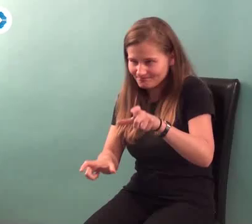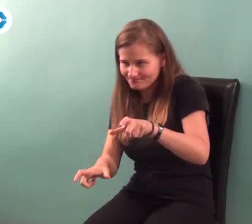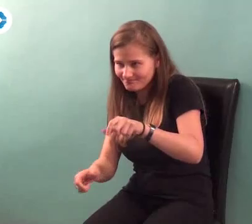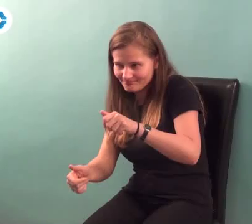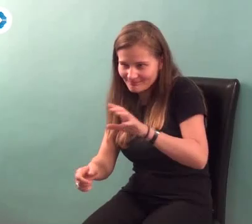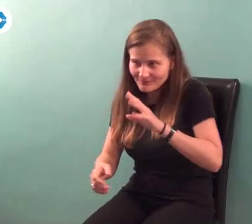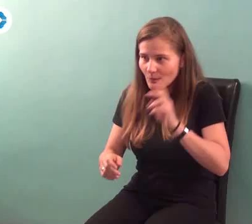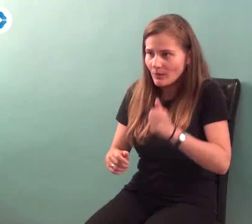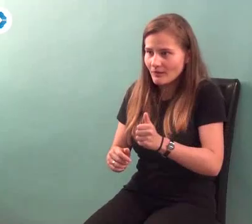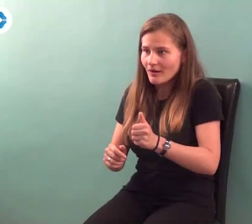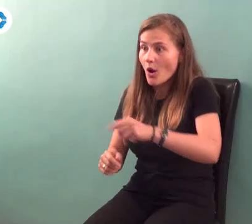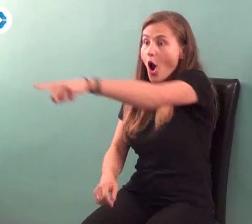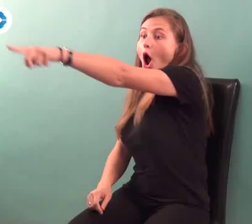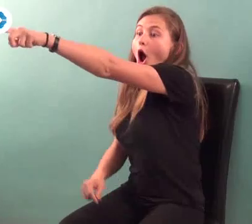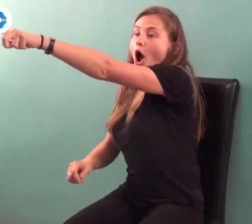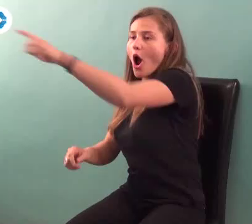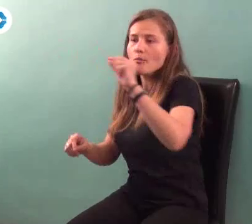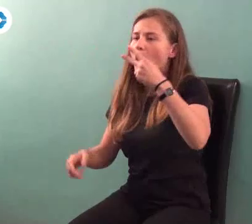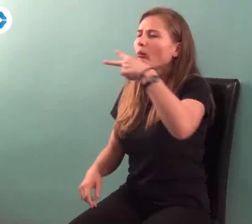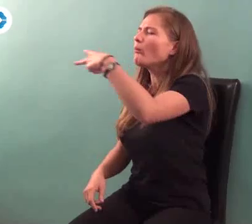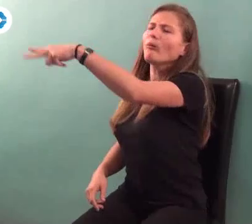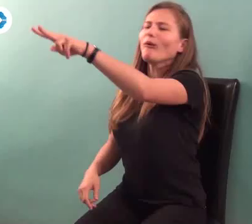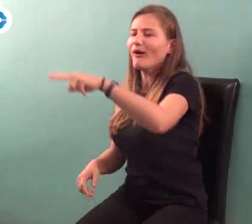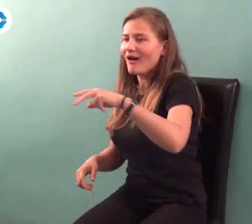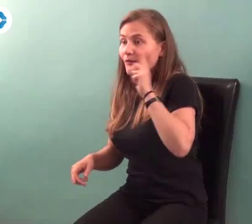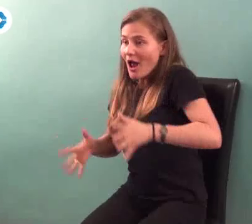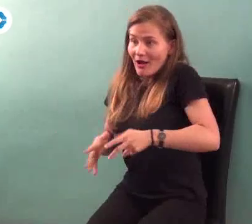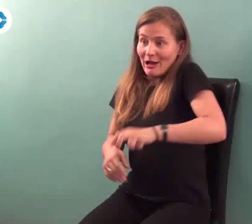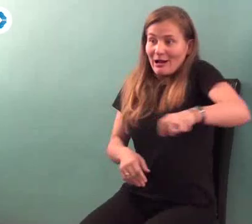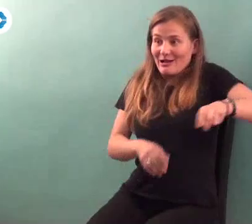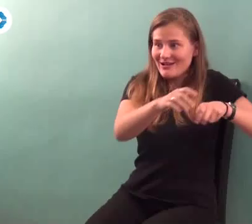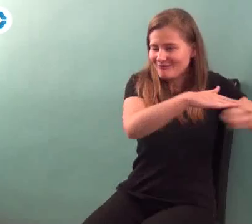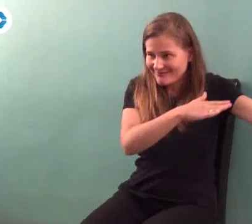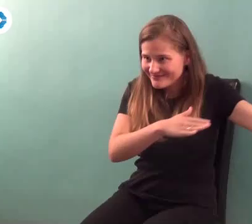Potem chłopiec pokazuje coś policjantowi, a ten odwraca się i chłopiec ucieka.